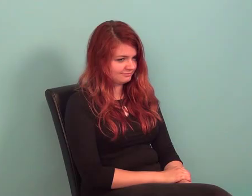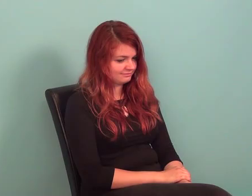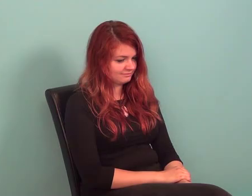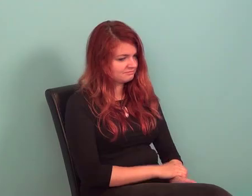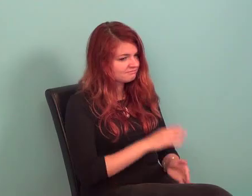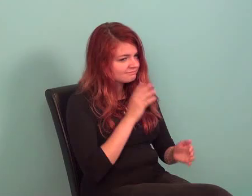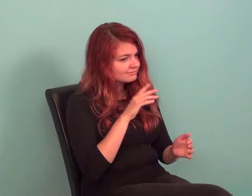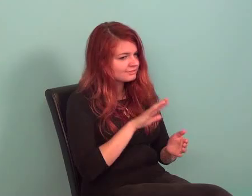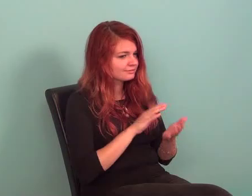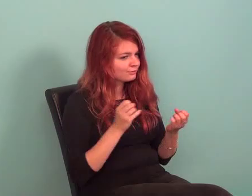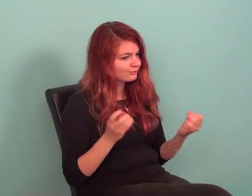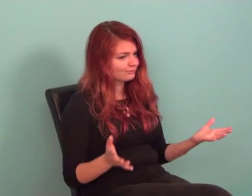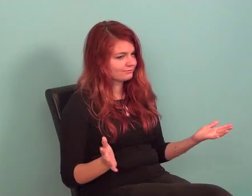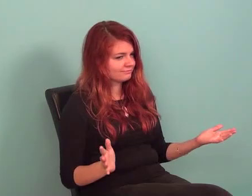Podobnie jakby był teren kultury.